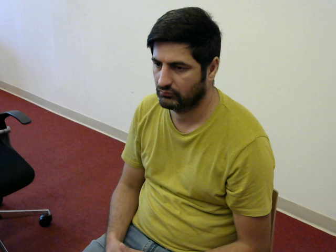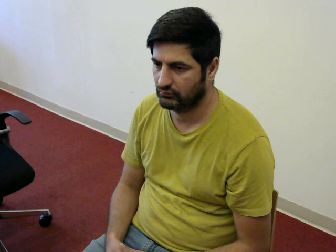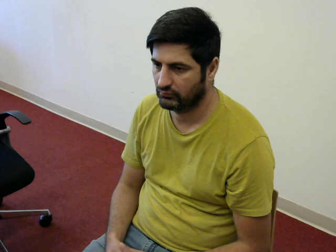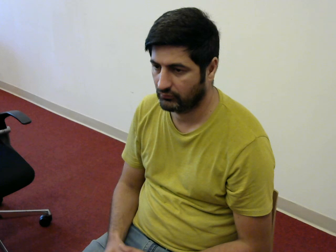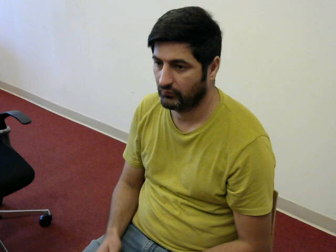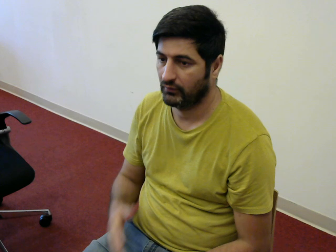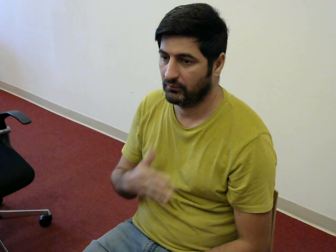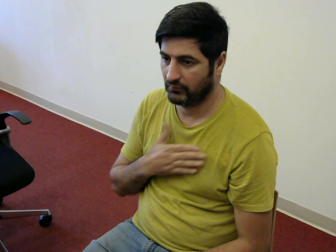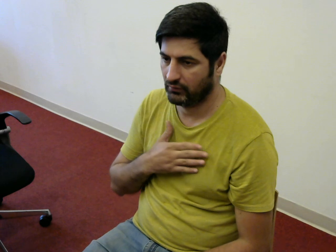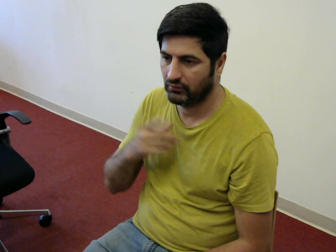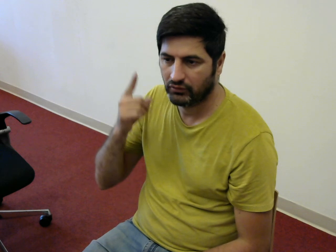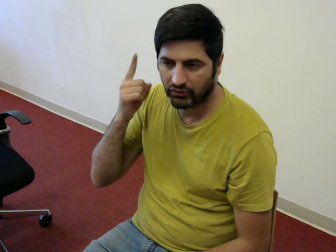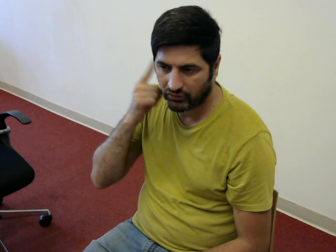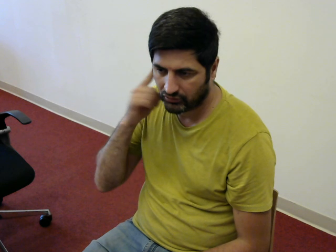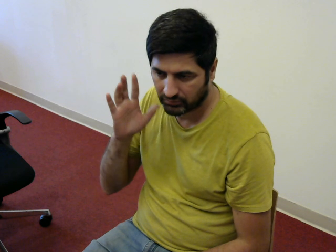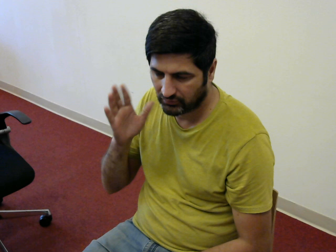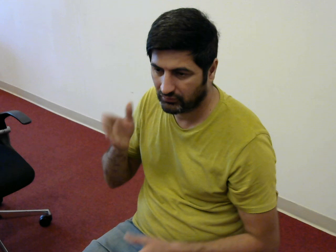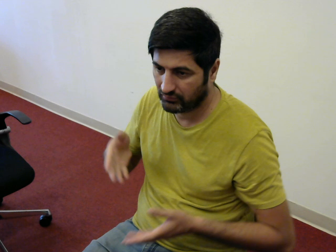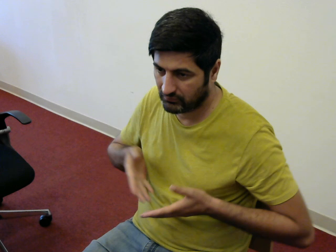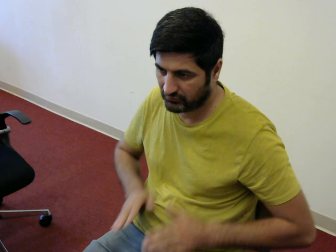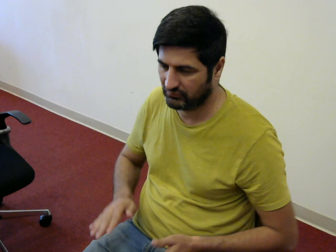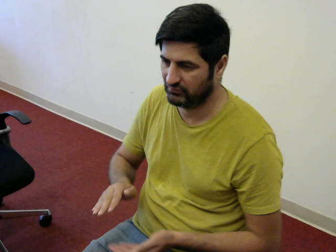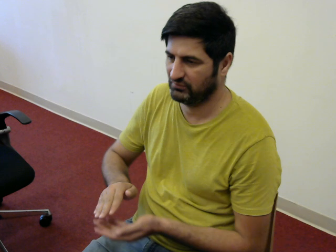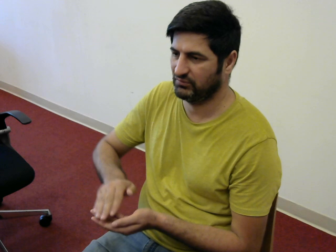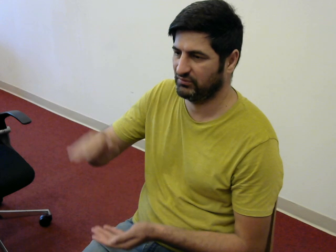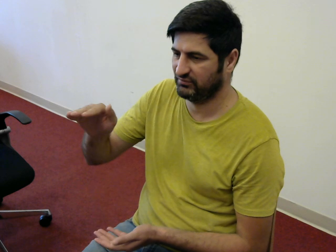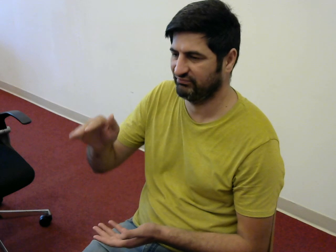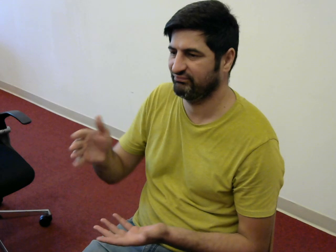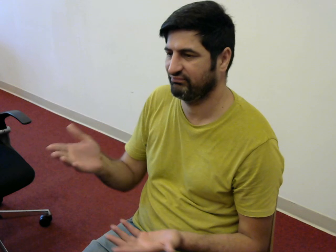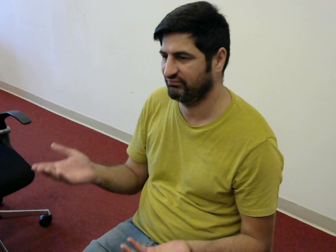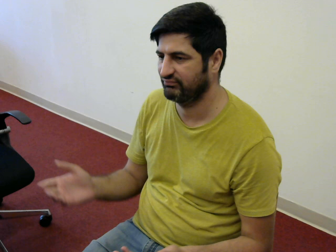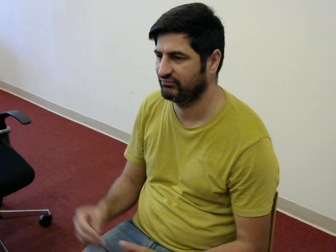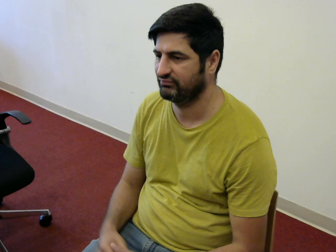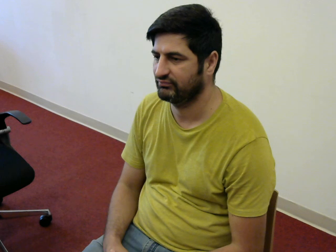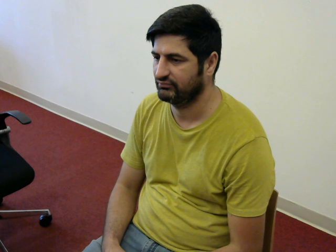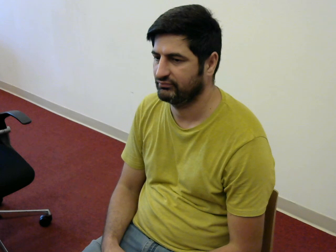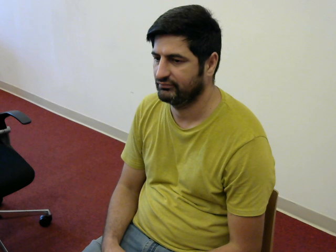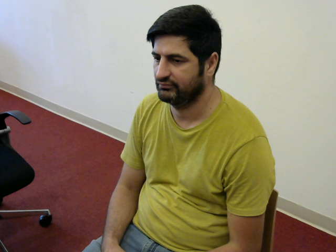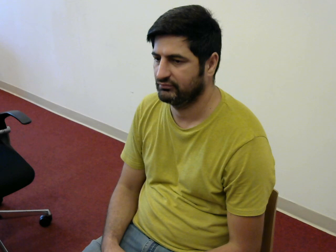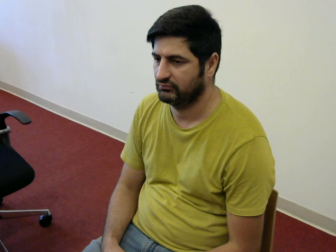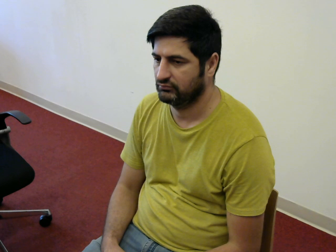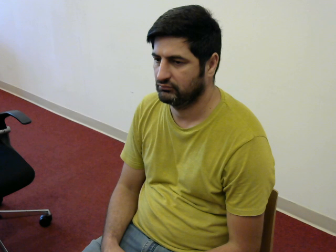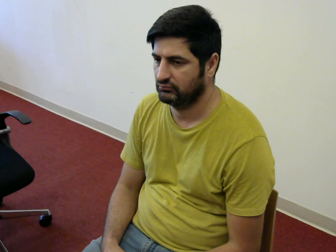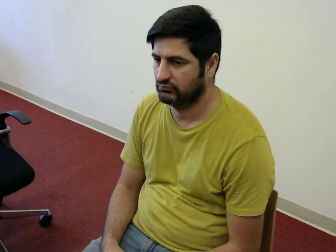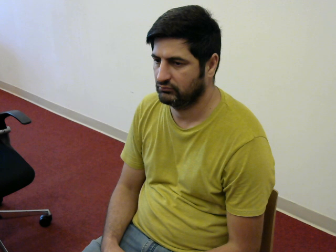Mənim eşitmə məhdudiyyətim anadangəlmədir